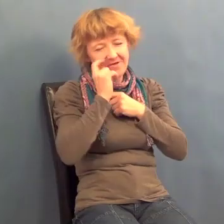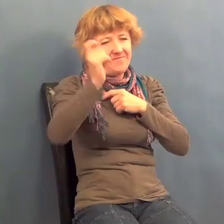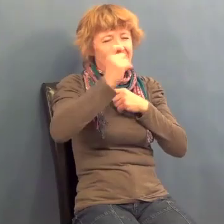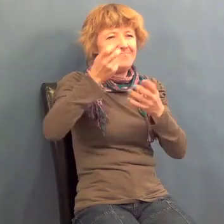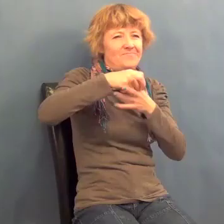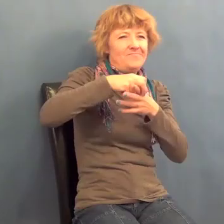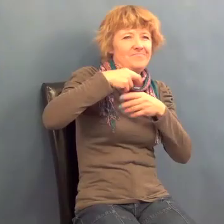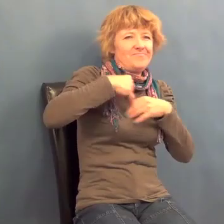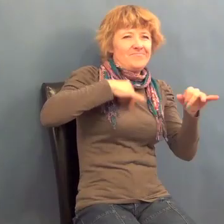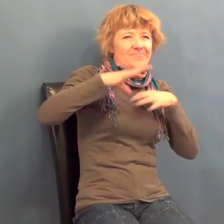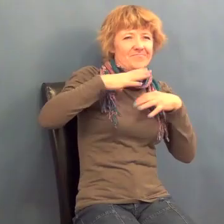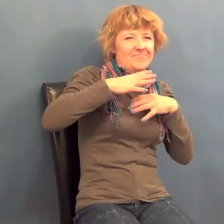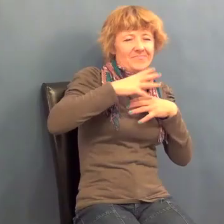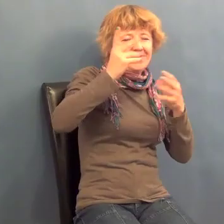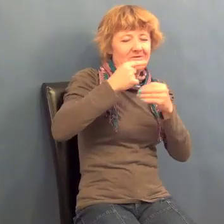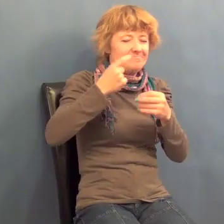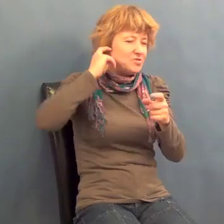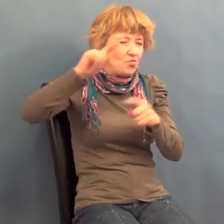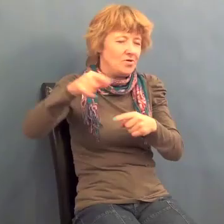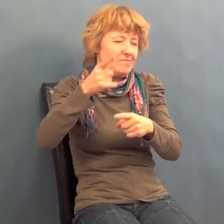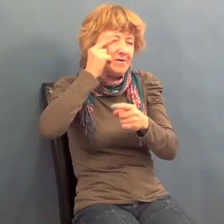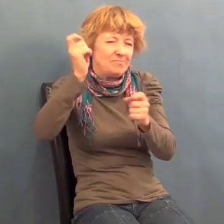Budzik dzwoni, a on się przebudza i irytuje się, następnie olewa budzik, ponownie zasypia.